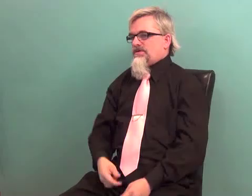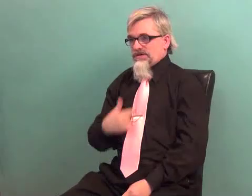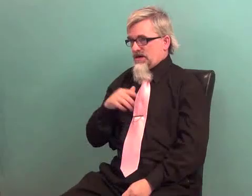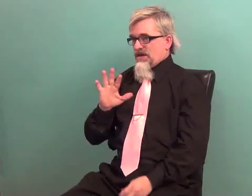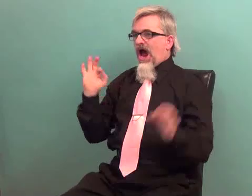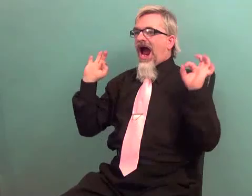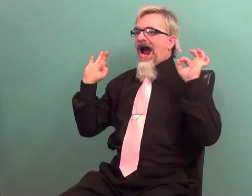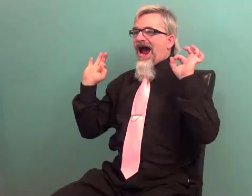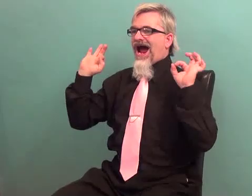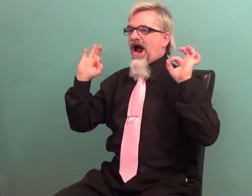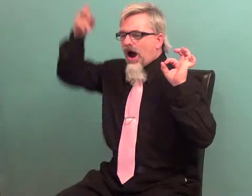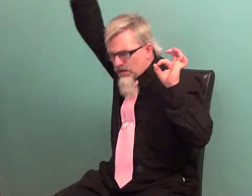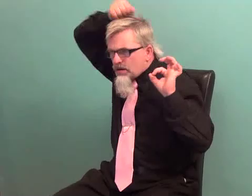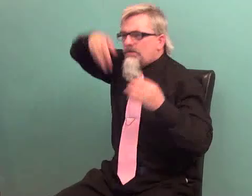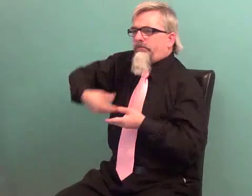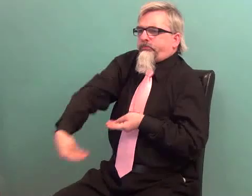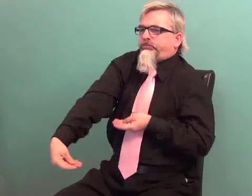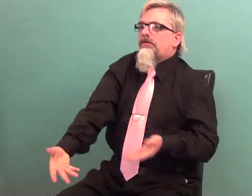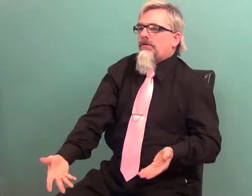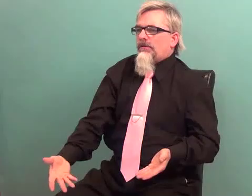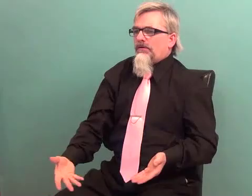Ja nie, będę jak panienka i wtedy coś na mnie spadnie i mnie zmiażdży.